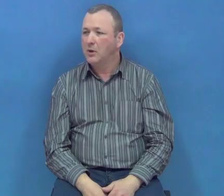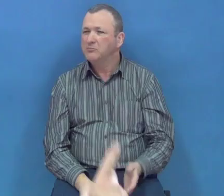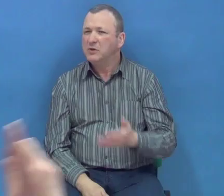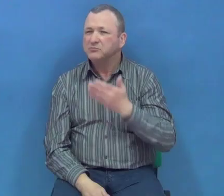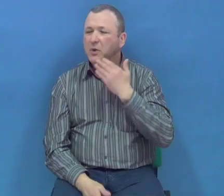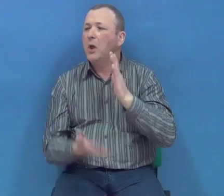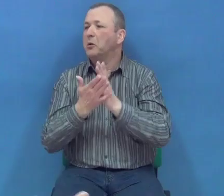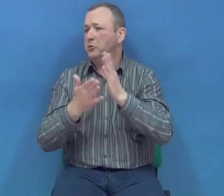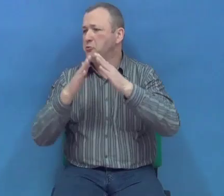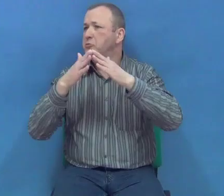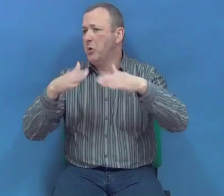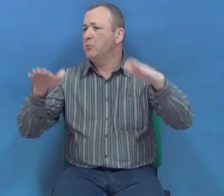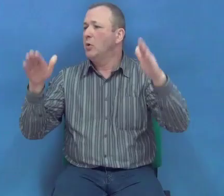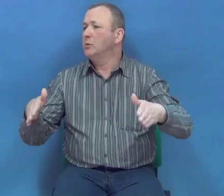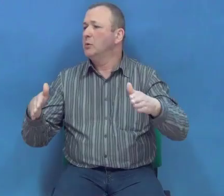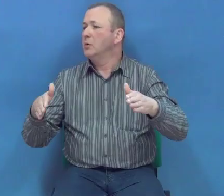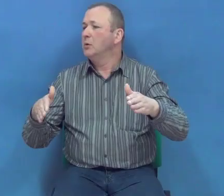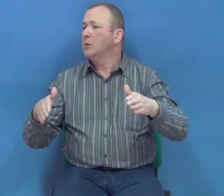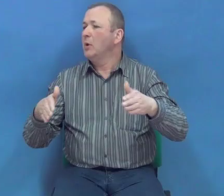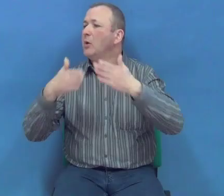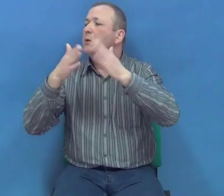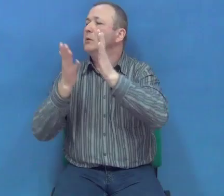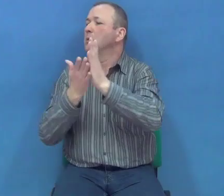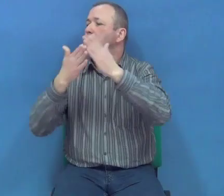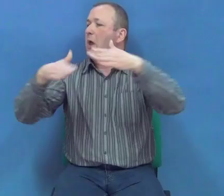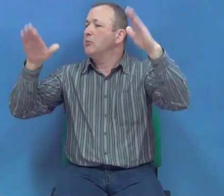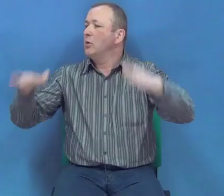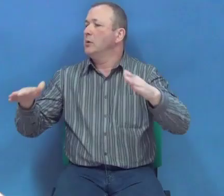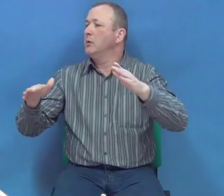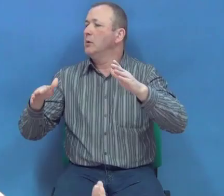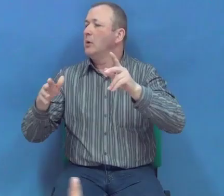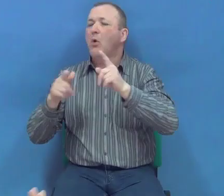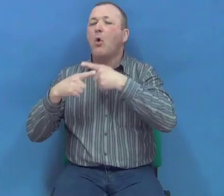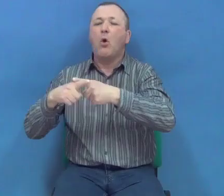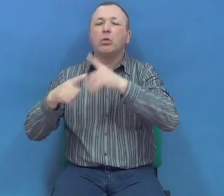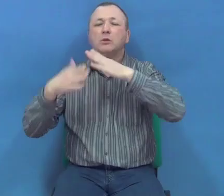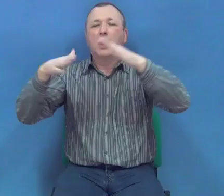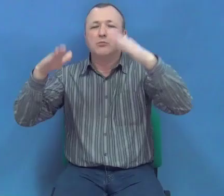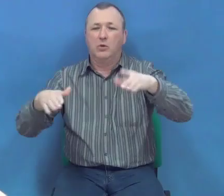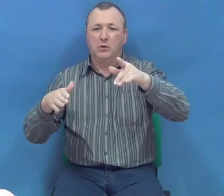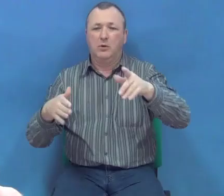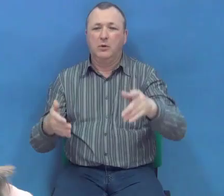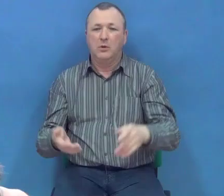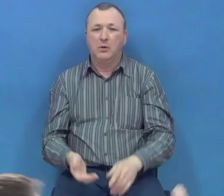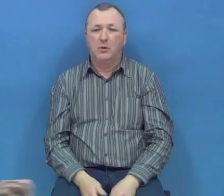Nie ma, jest tylko pole namiotowe, takie jak dla kolonii.